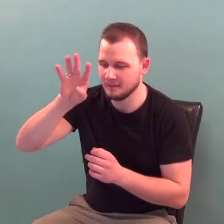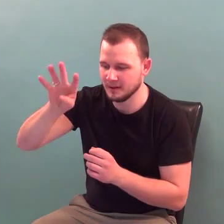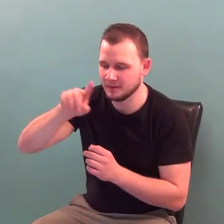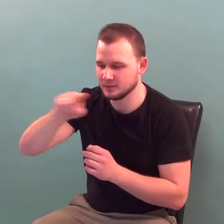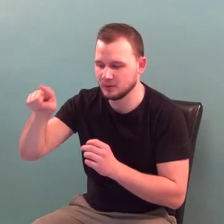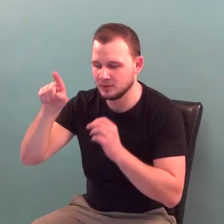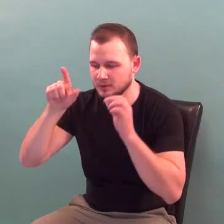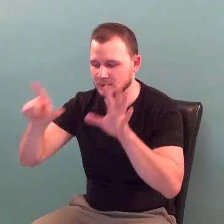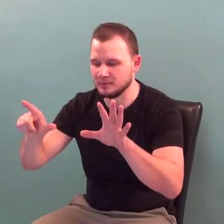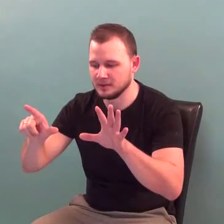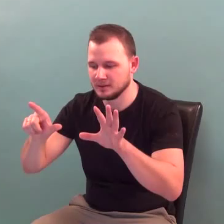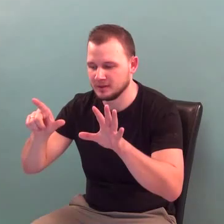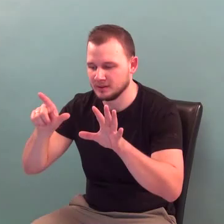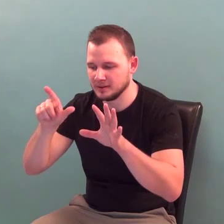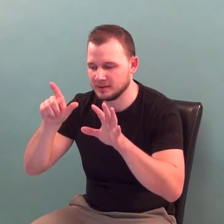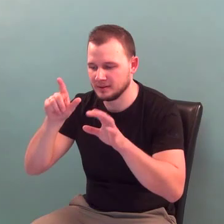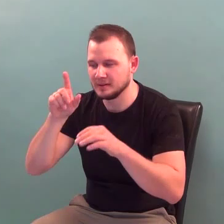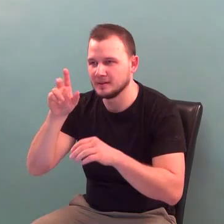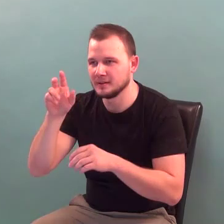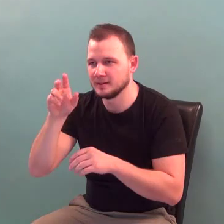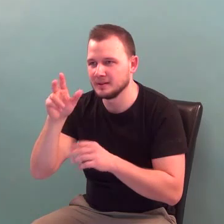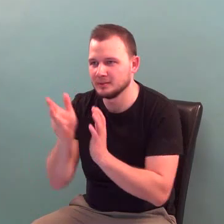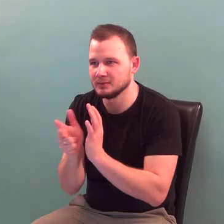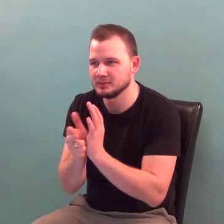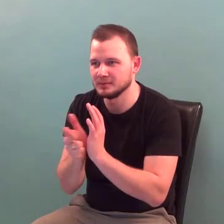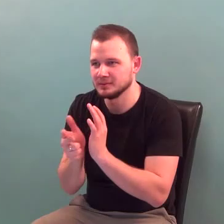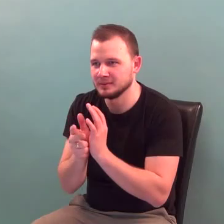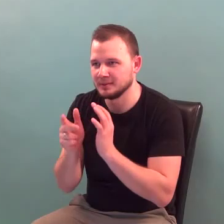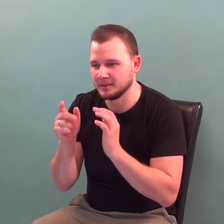Od czwartej do siódmej, osiemnastego